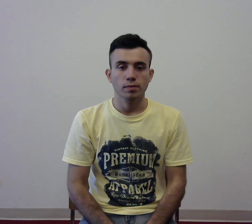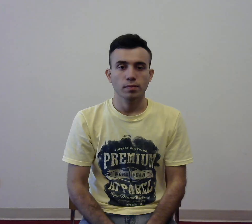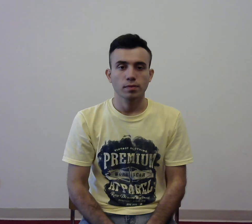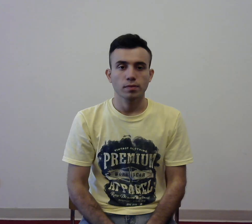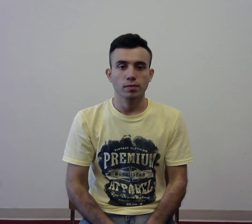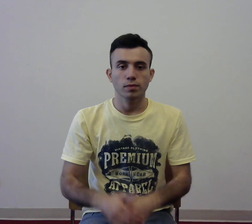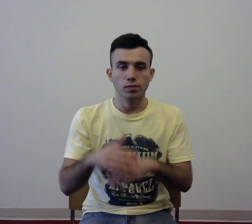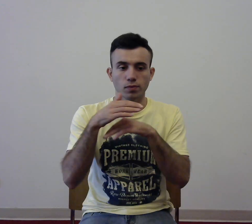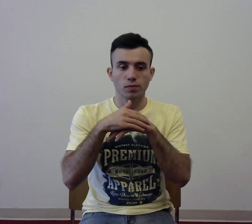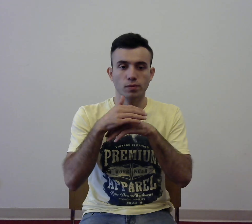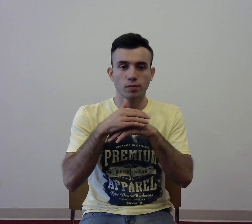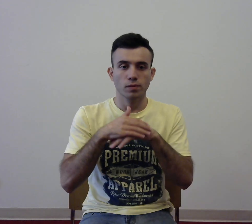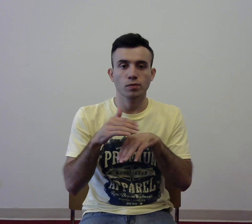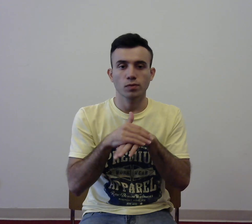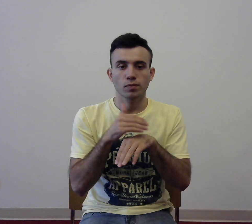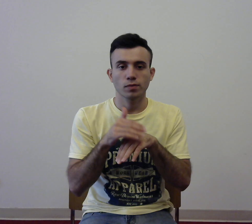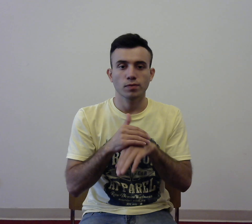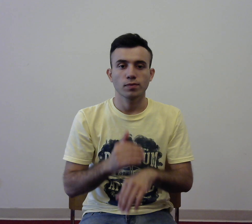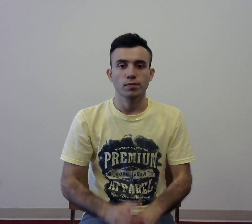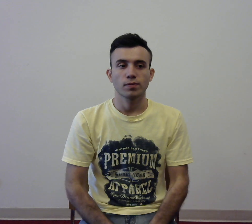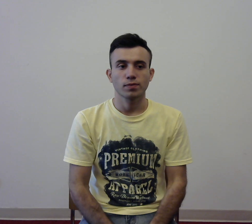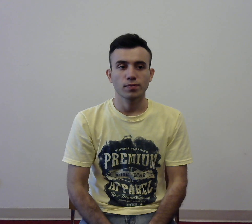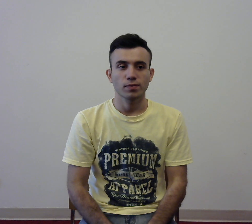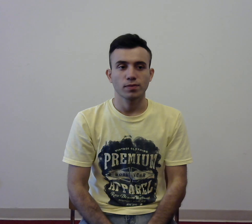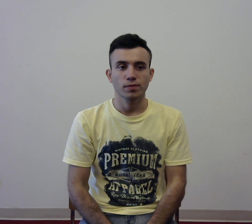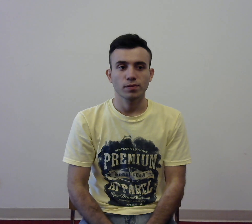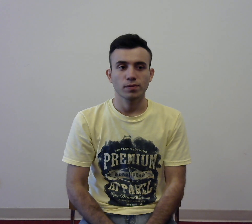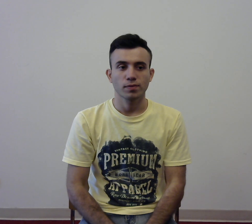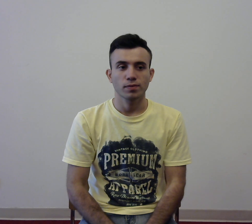Axşamınız xeyir